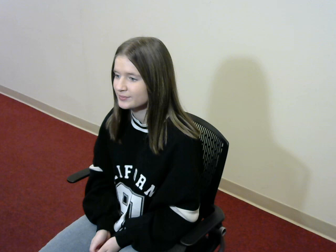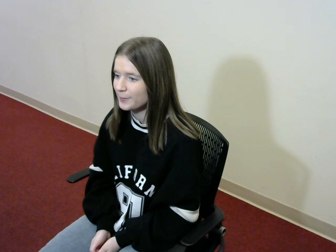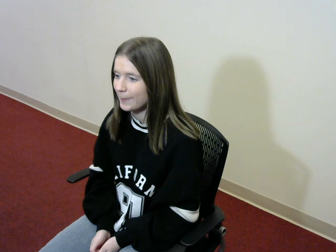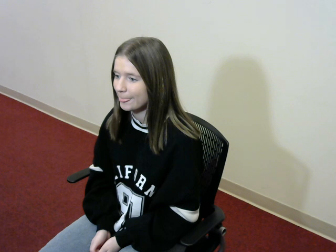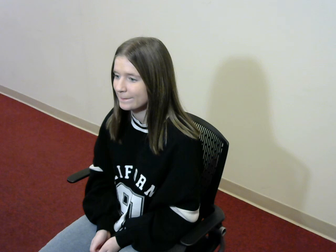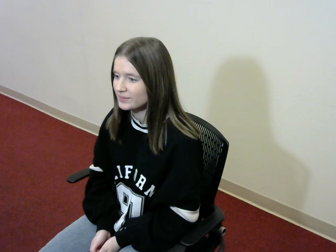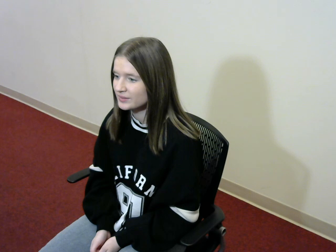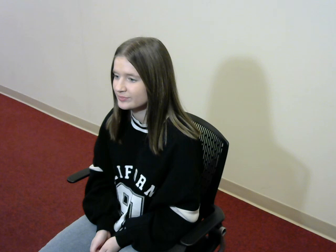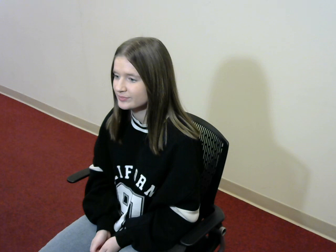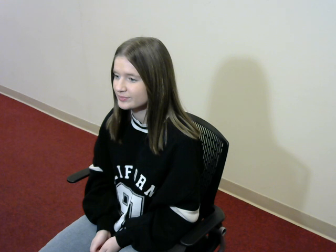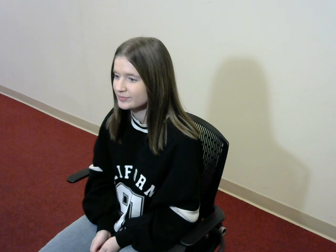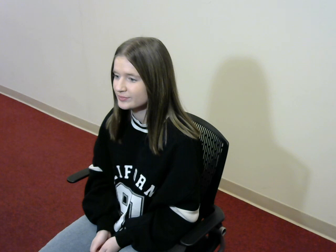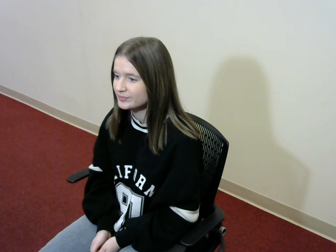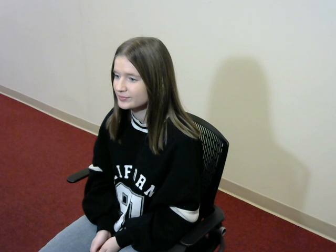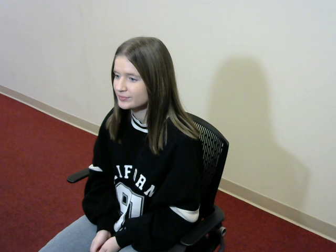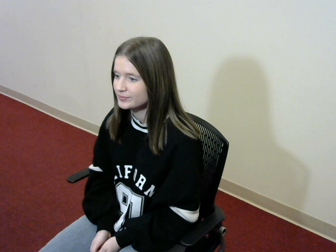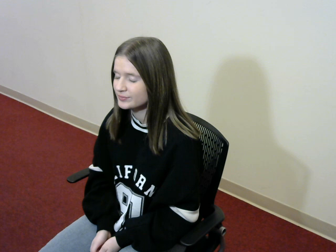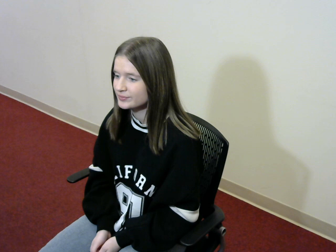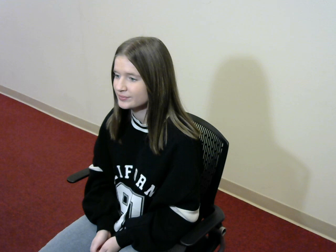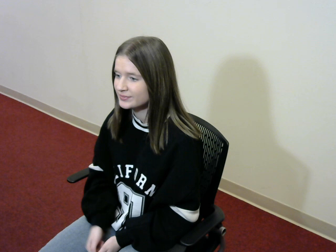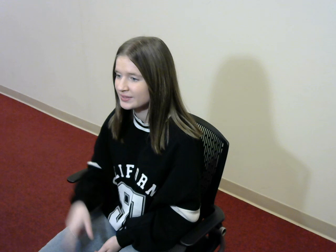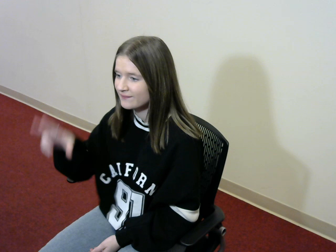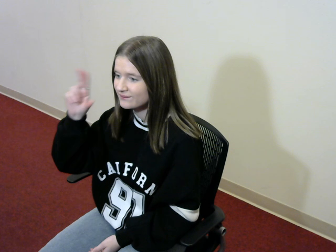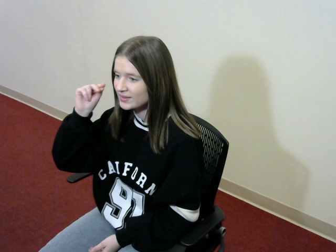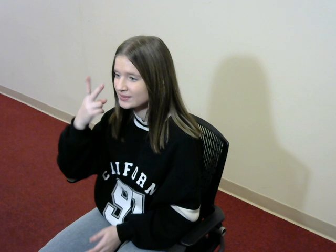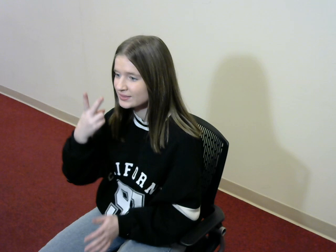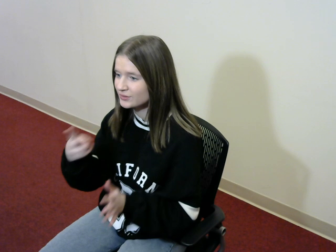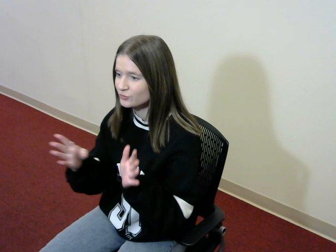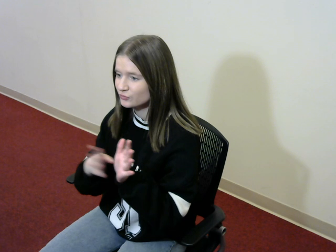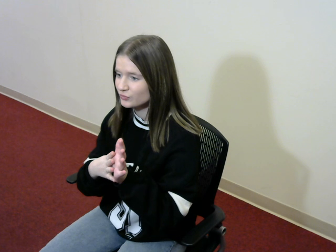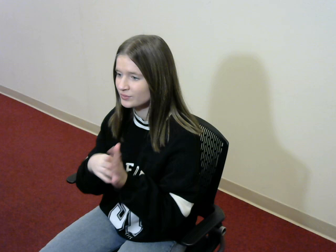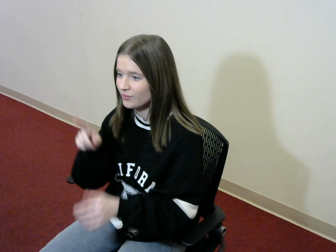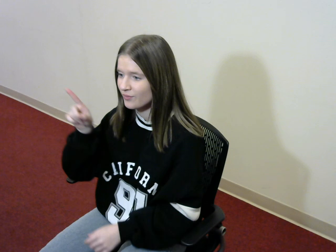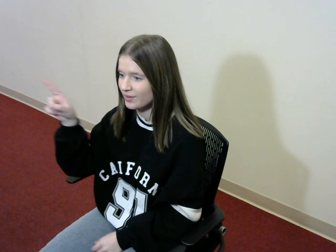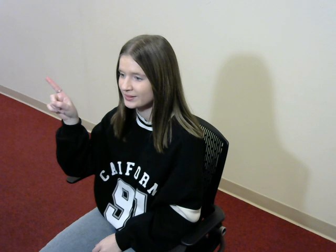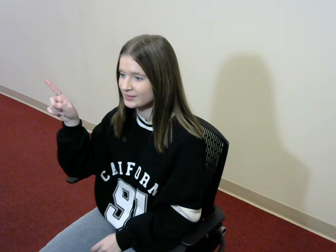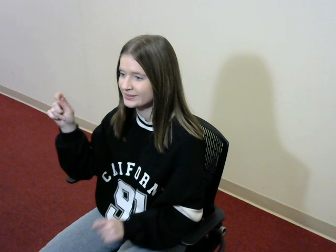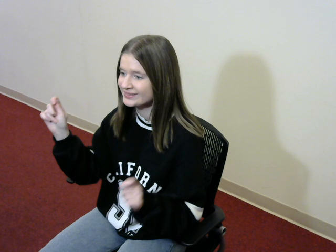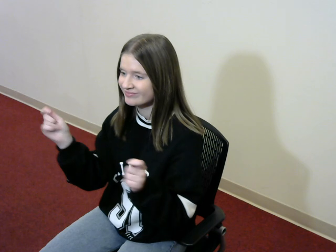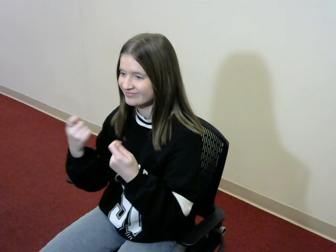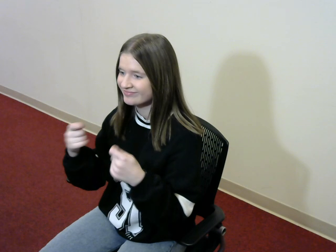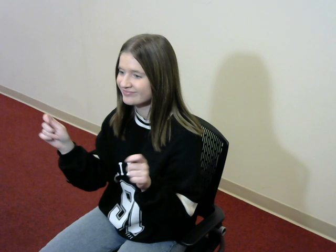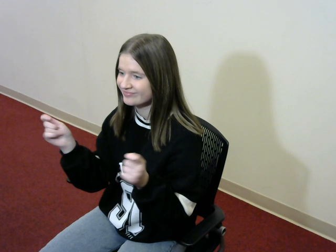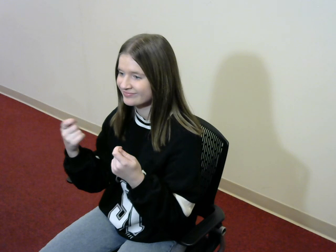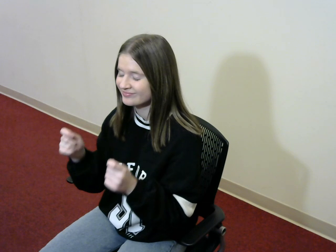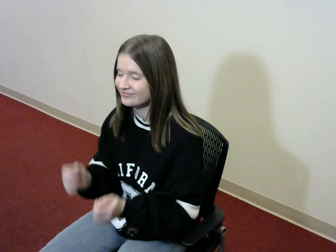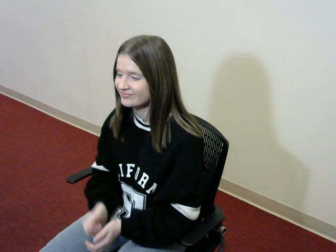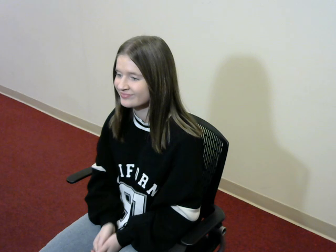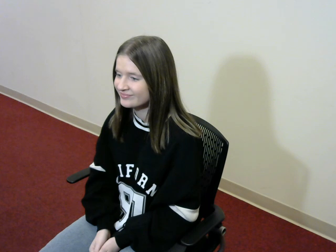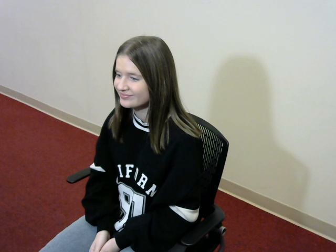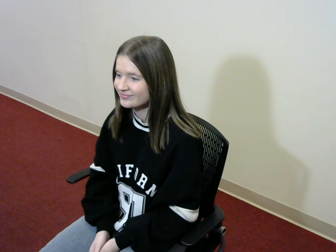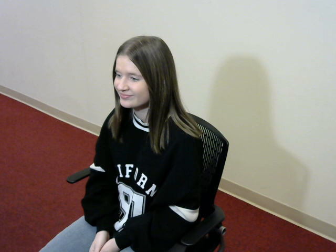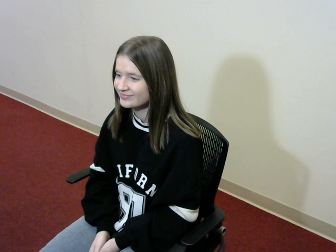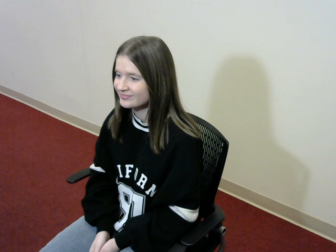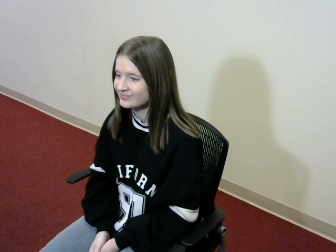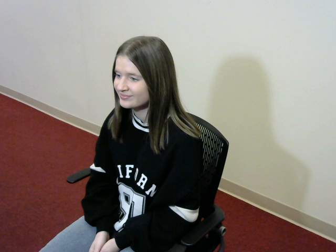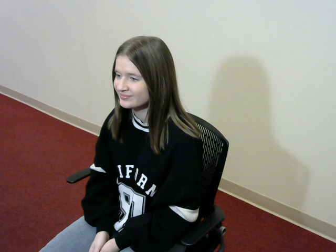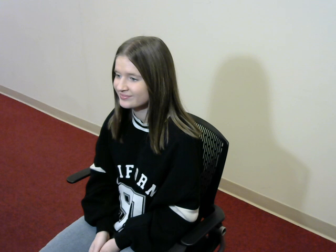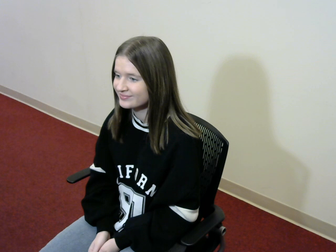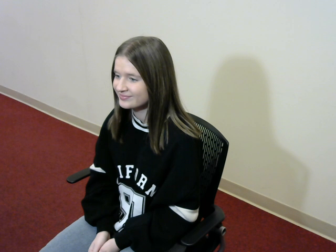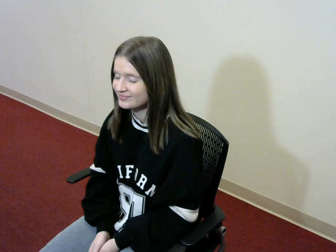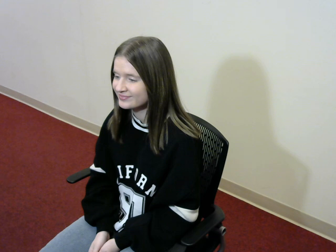Ayın 29-u onun toyudur